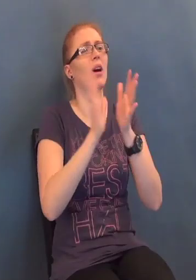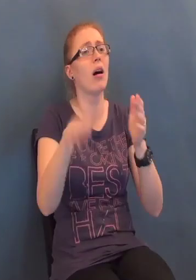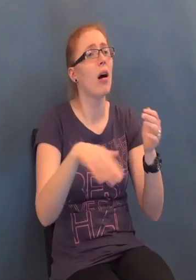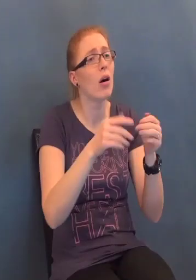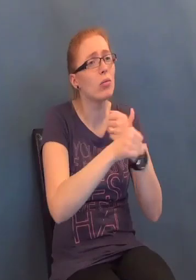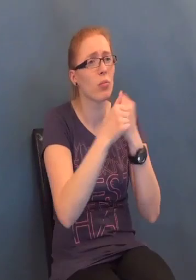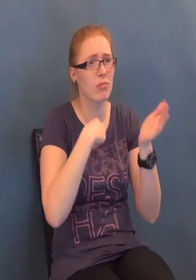Rozmowa przez internet odpada.